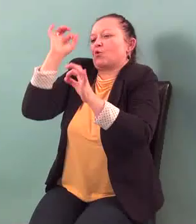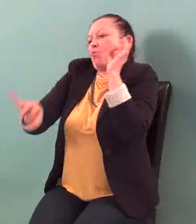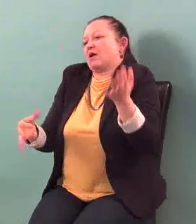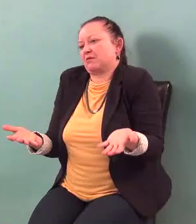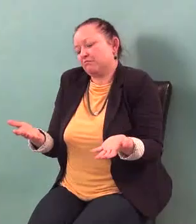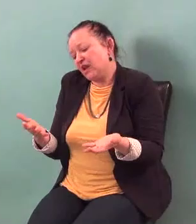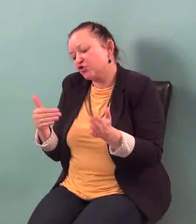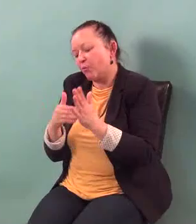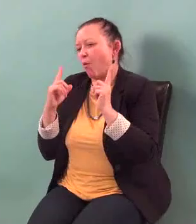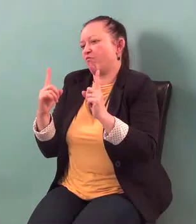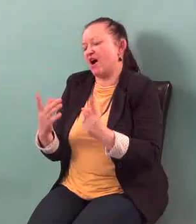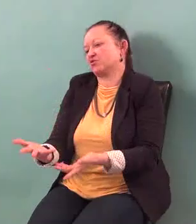Trzeba uważać.